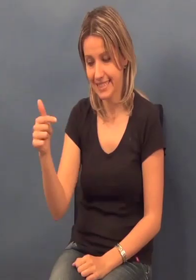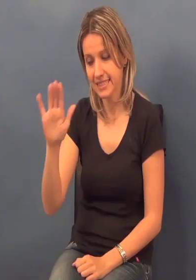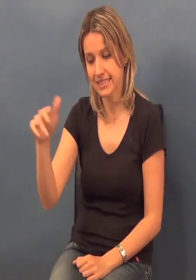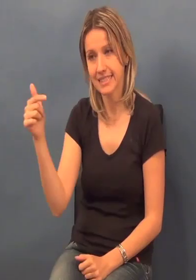Masz sprawy.